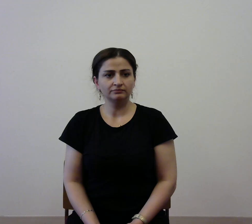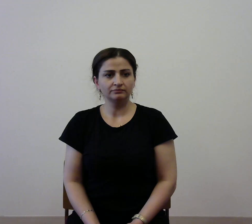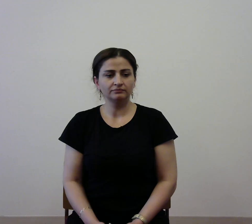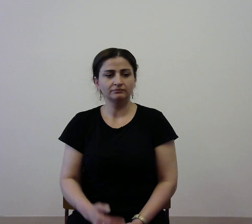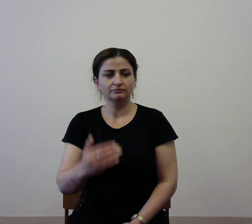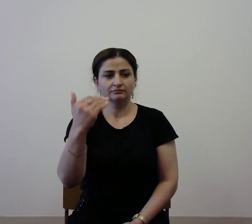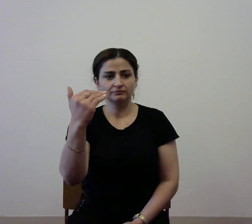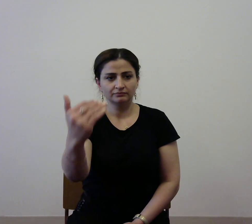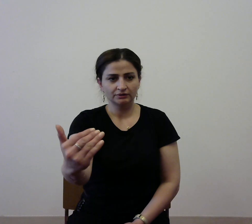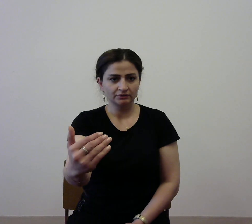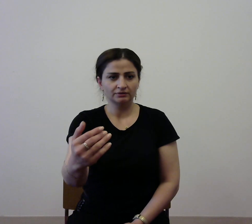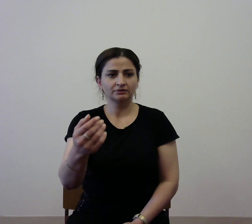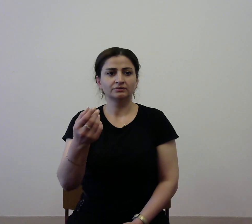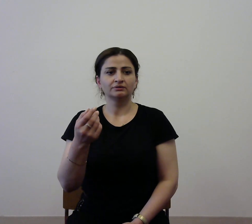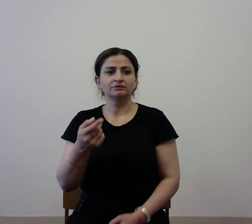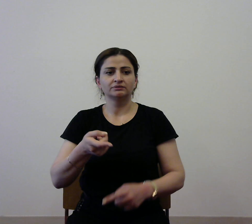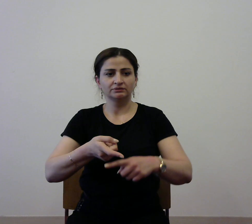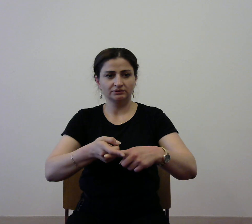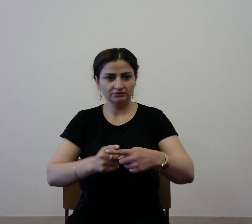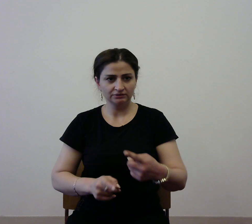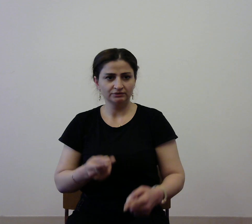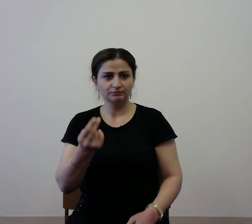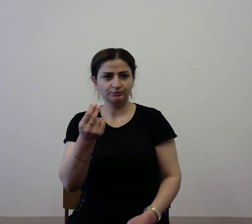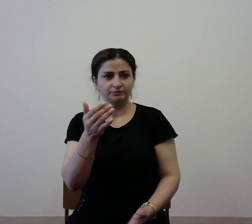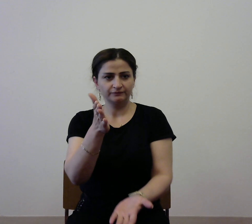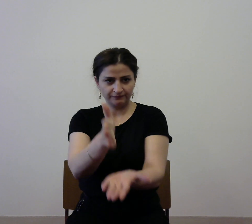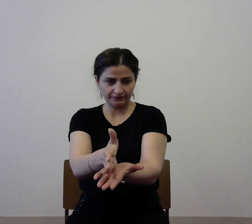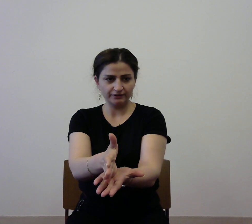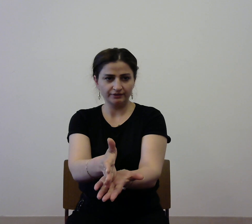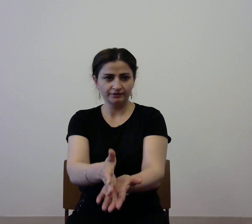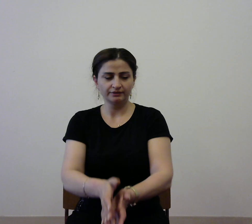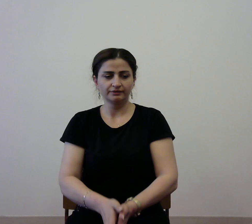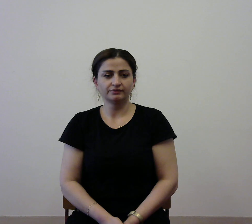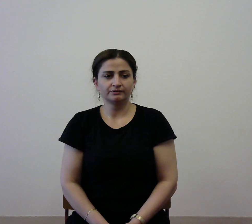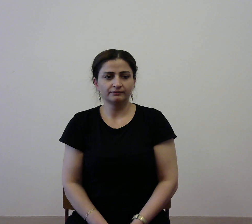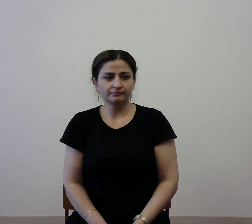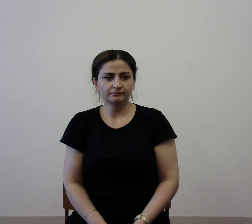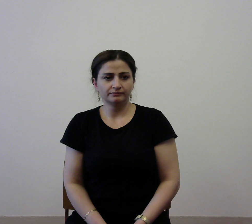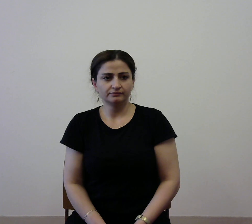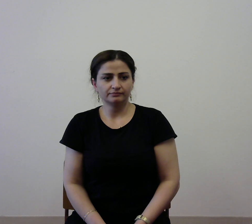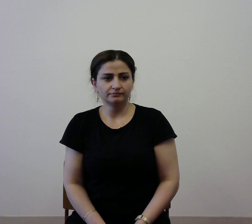Sizdə xırda pul varmı?